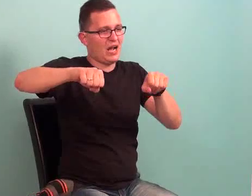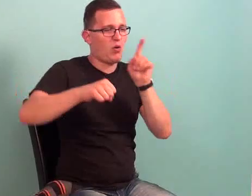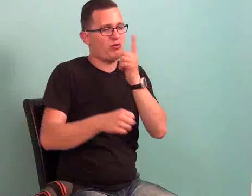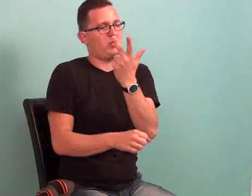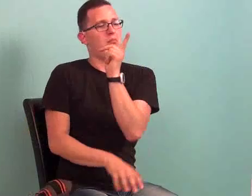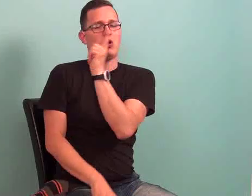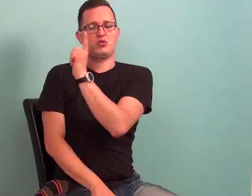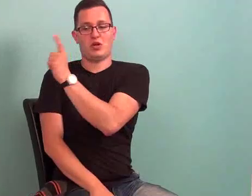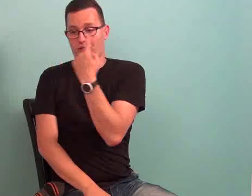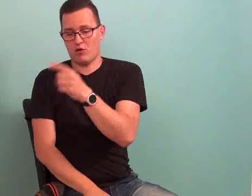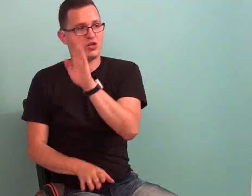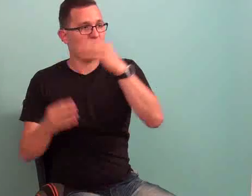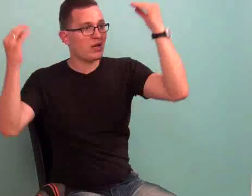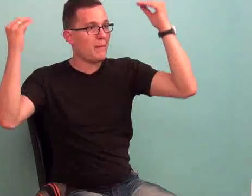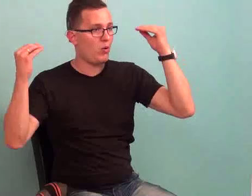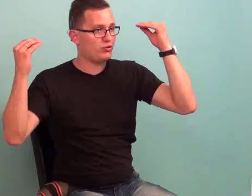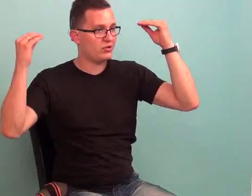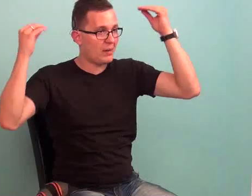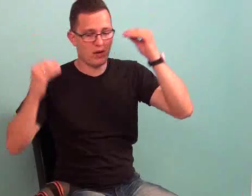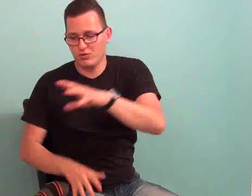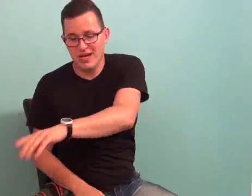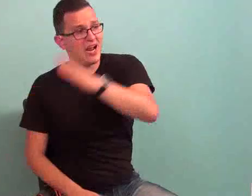Trzej chłopcy odchodzą, ale zauważyli leżący kapelusz i podnieśli go.